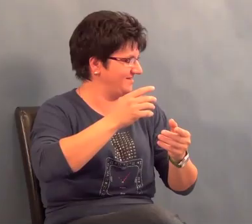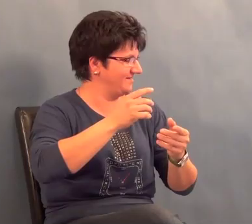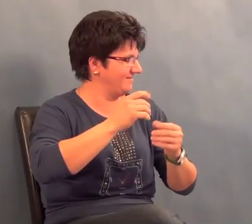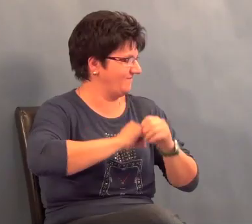Nie zauważyłam.